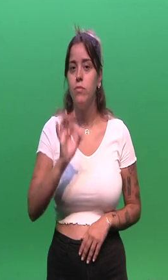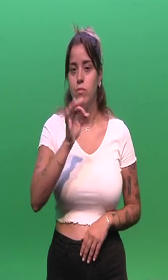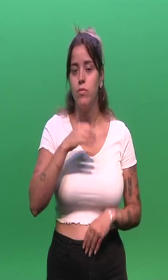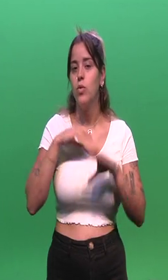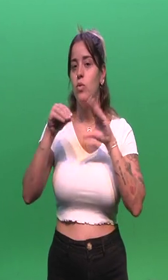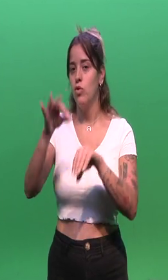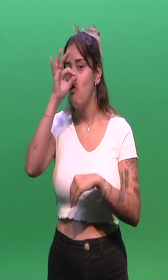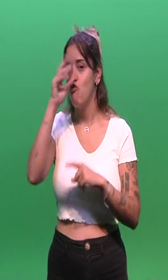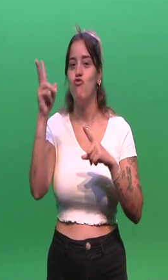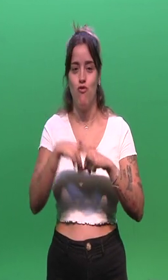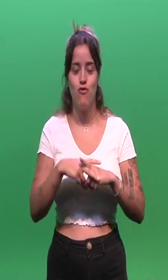Sí, faig servir preservatiu.